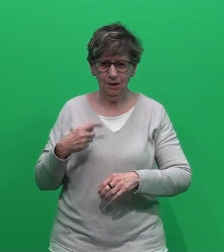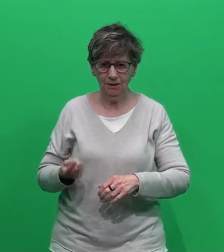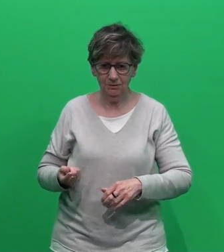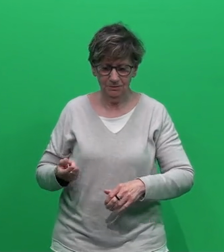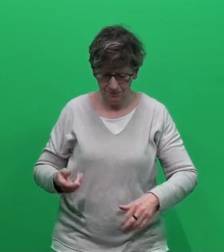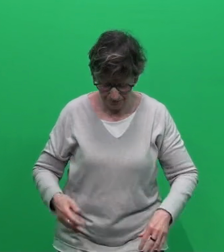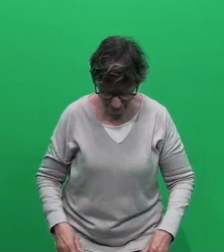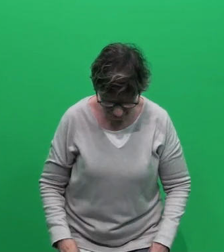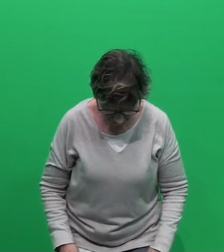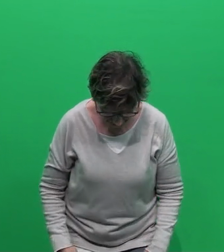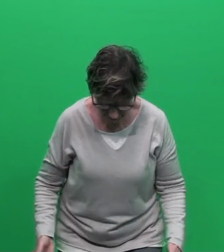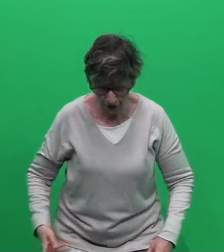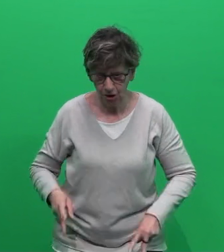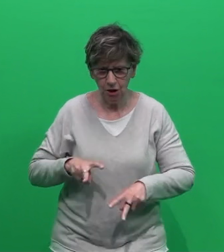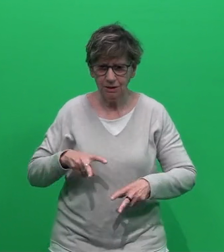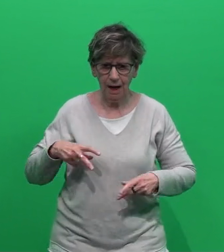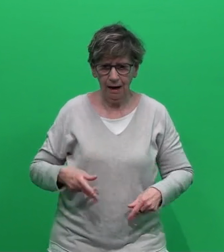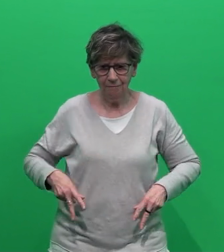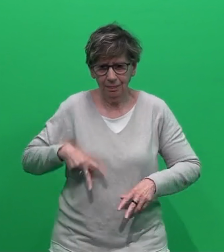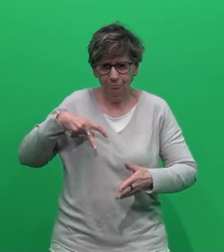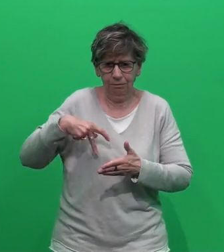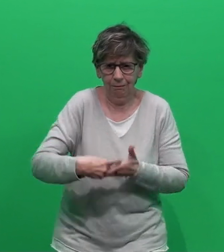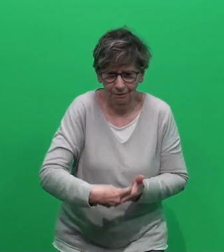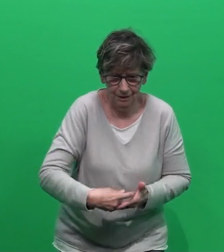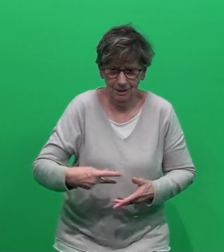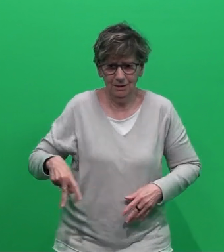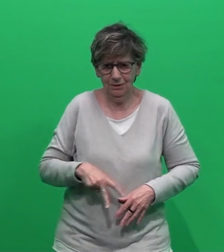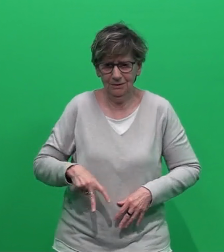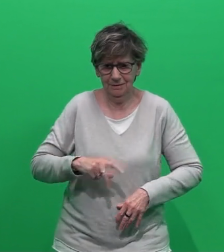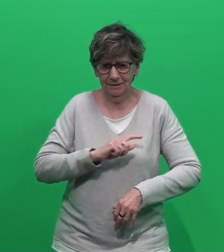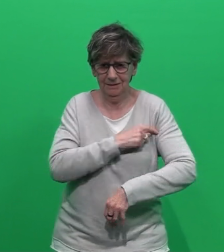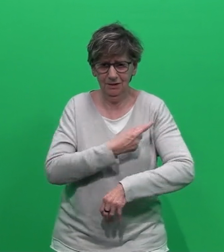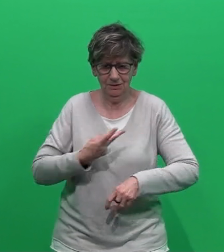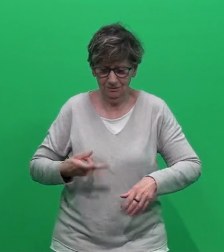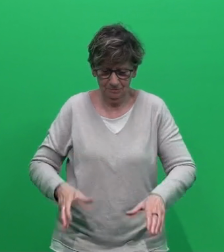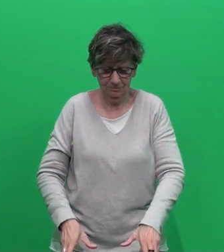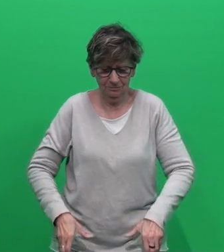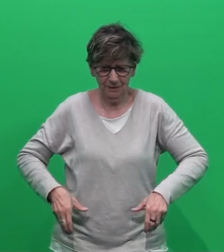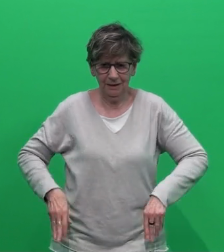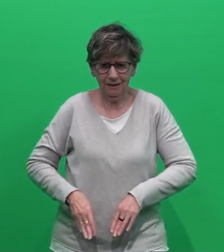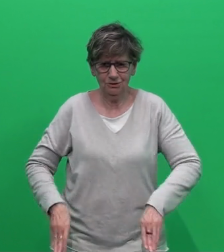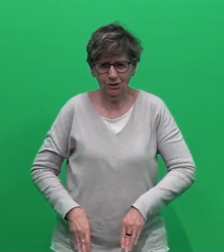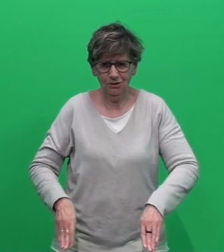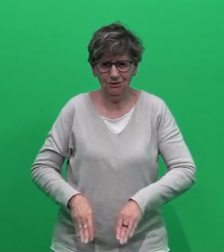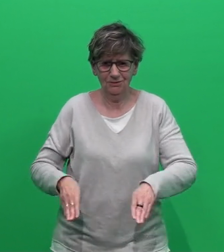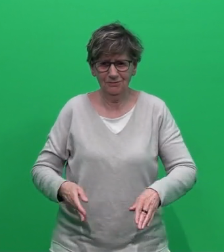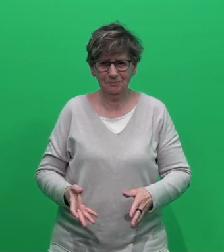Una altra cosa, vaig caure endavant, em vaig fer mal als dos peus i em van envenar els dos peus i les dues cames.